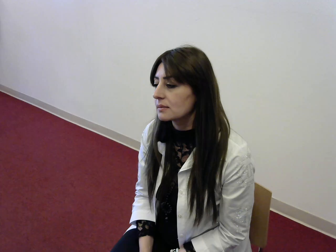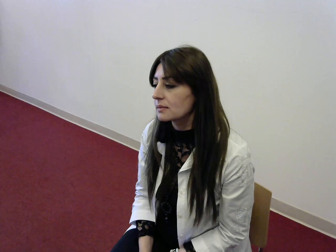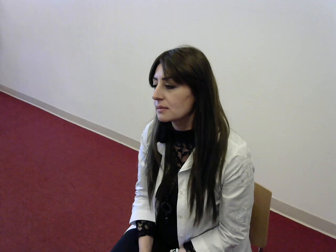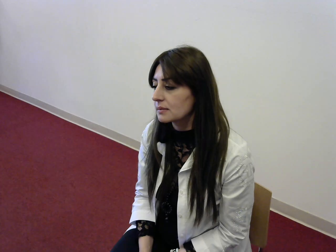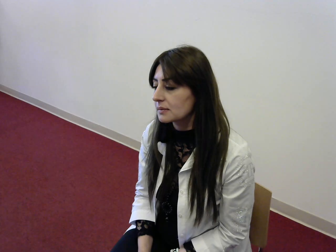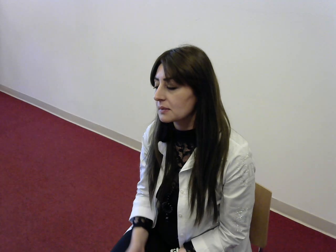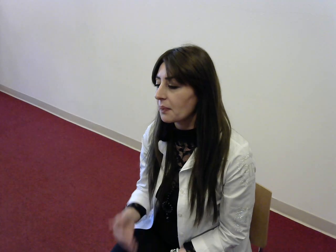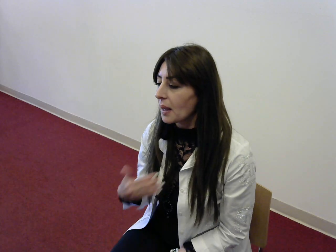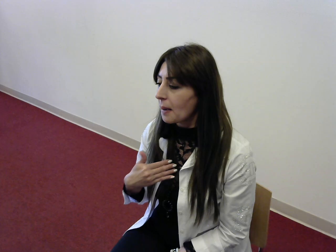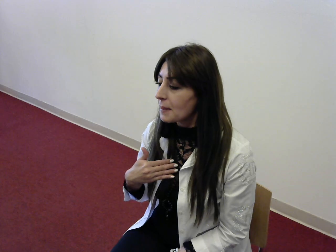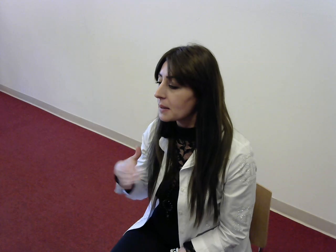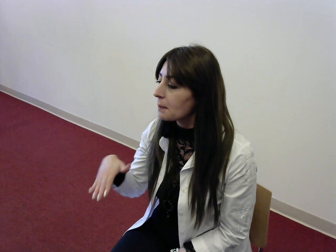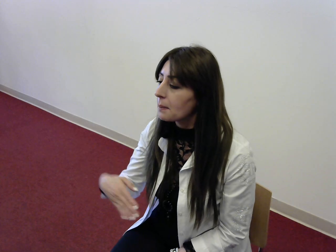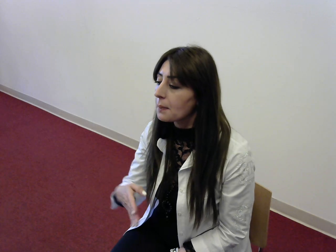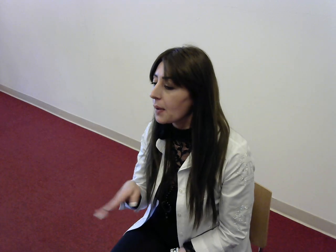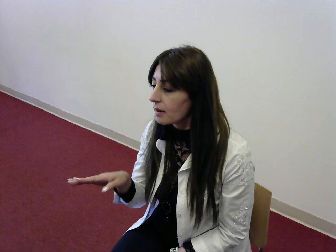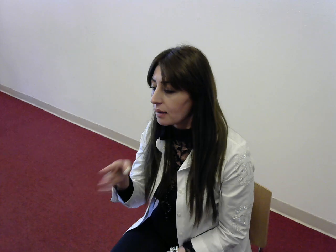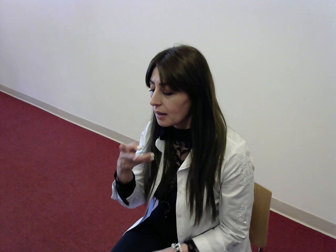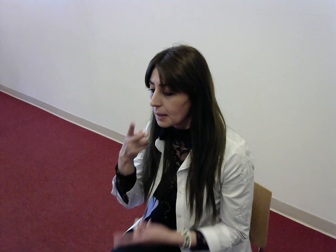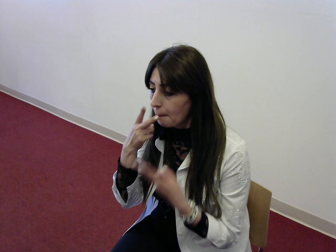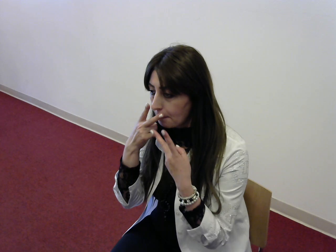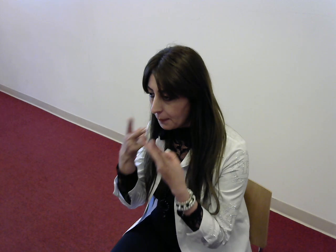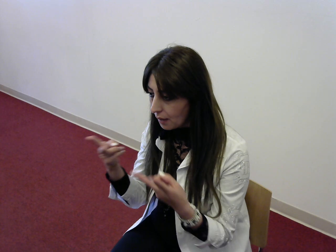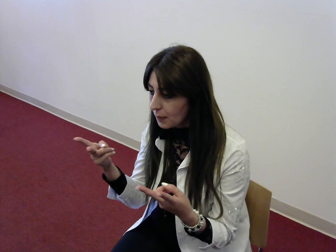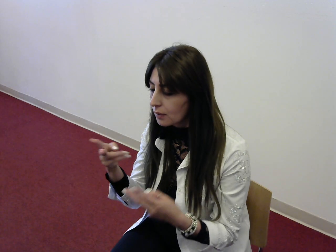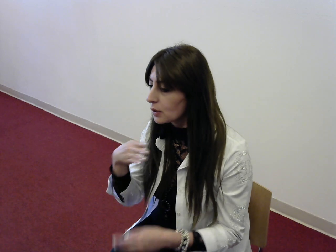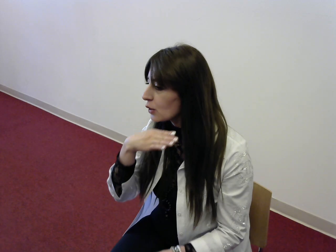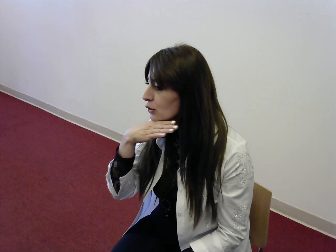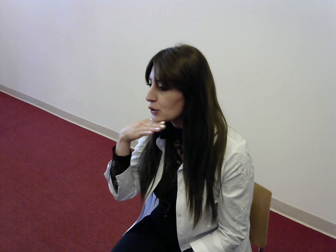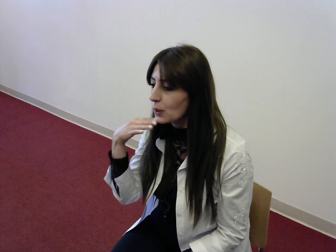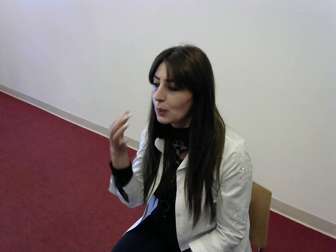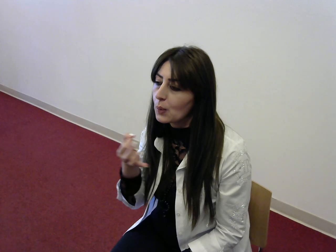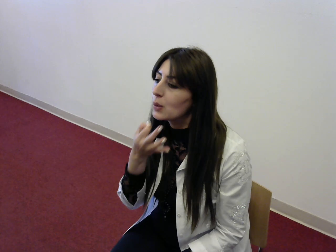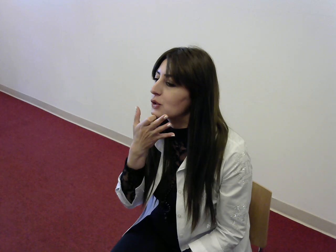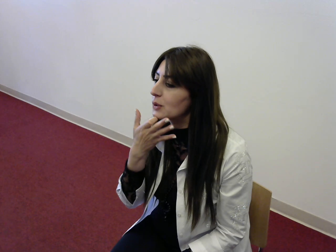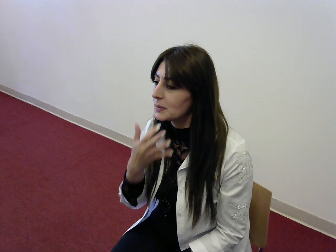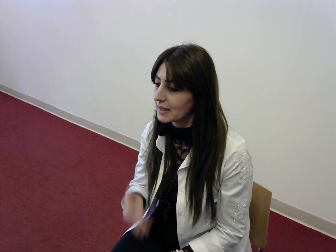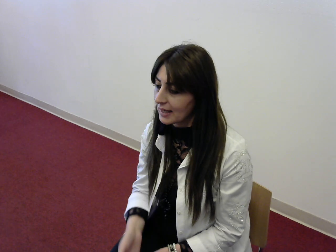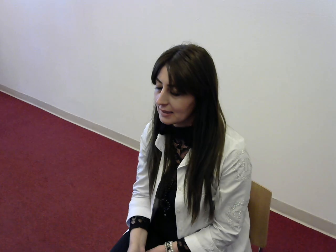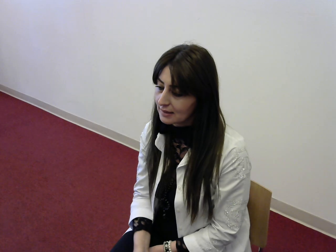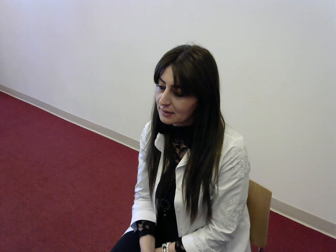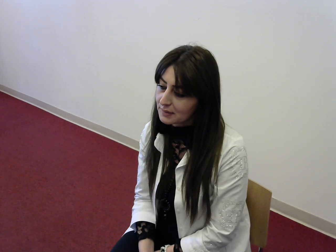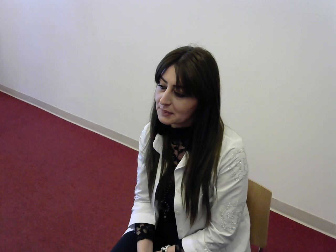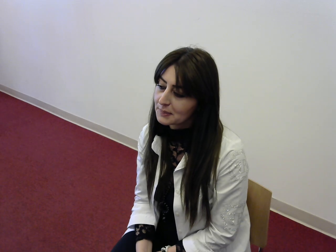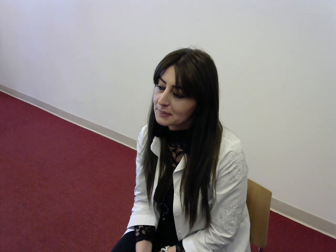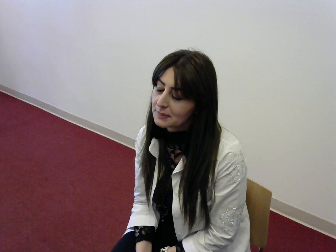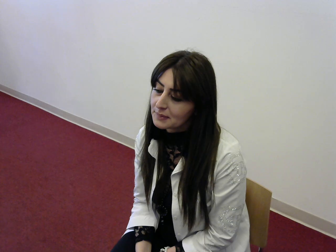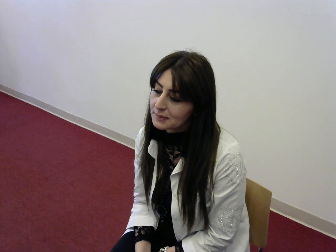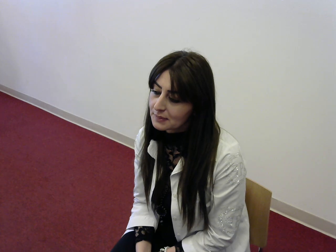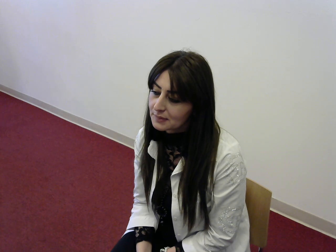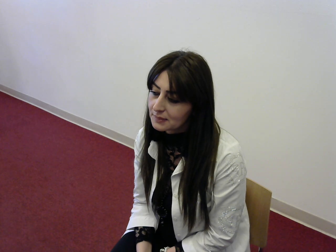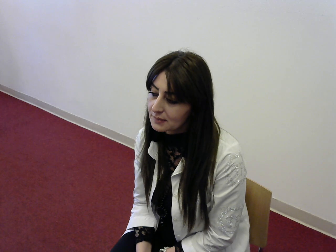Mənim balıqlara baxmaqdan çox xoşum gəlir